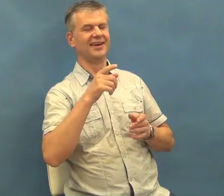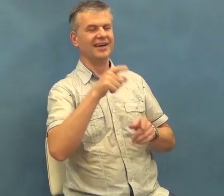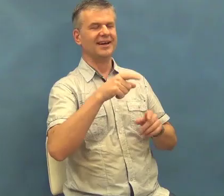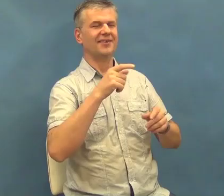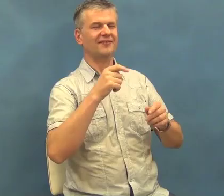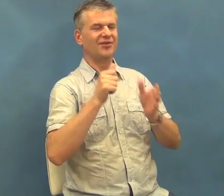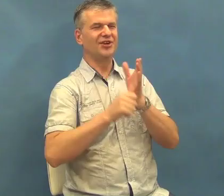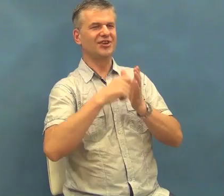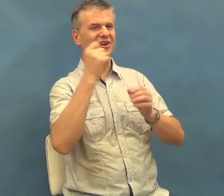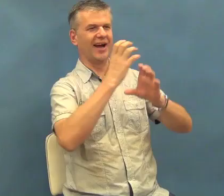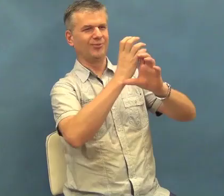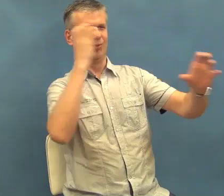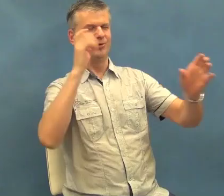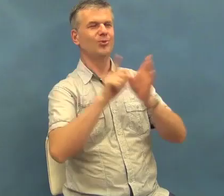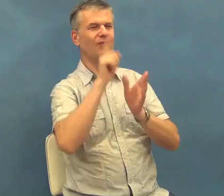Wycieczka jedzie autobusem do Włoch.